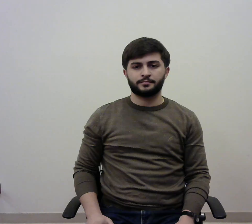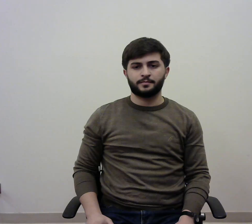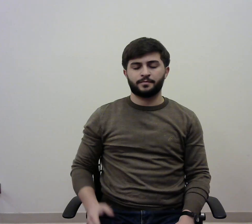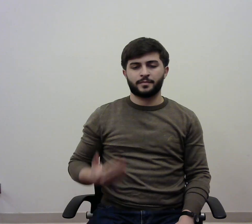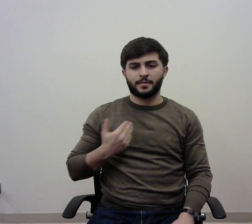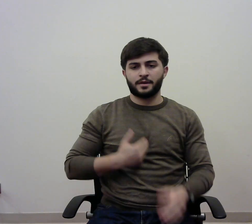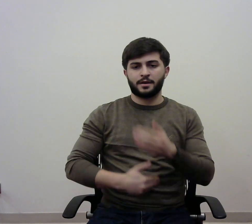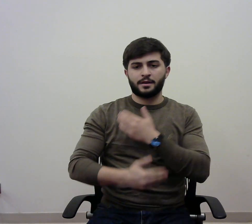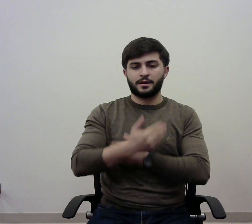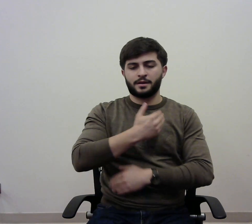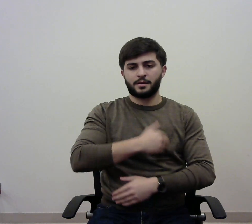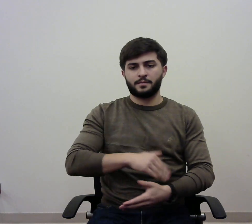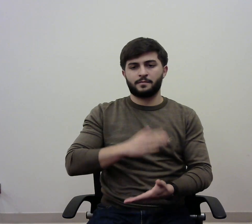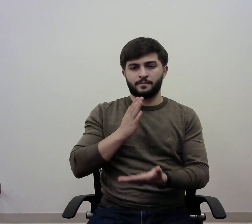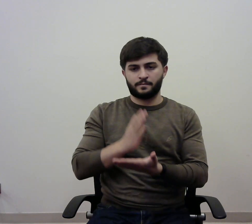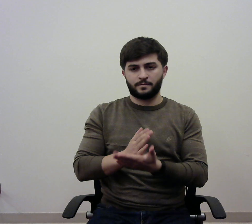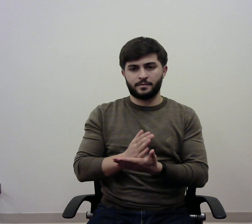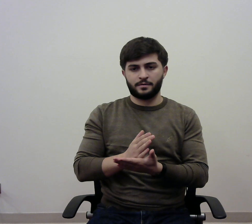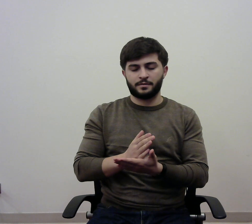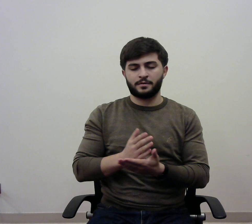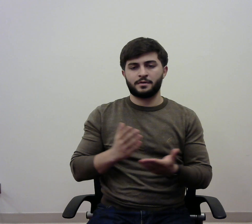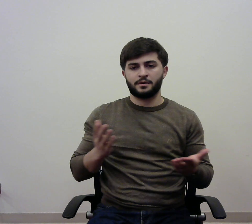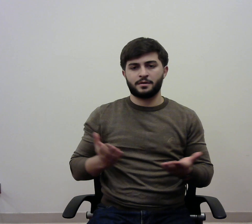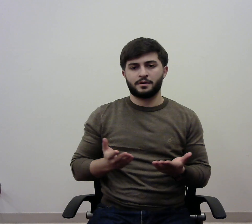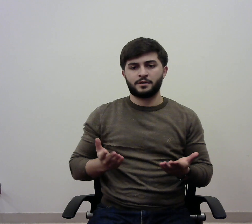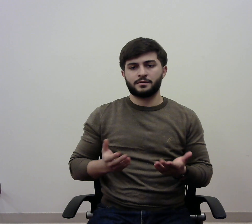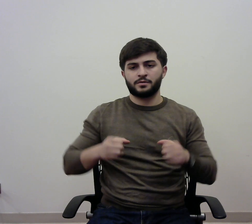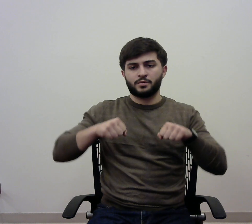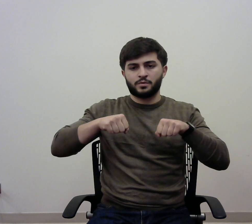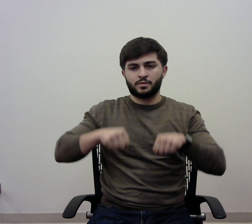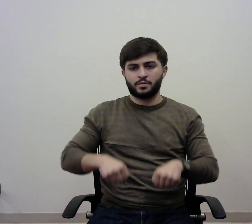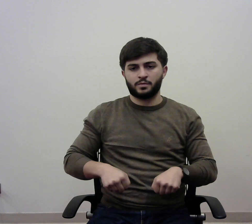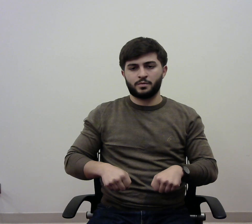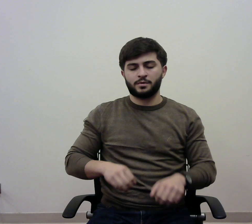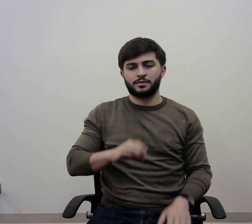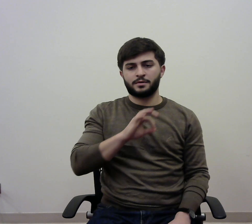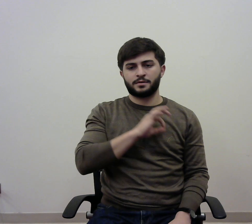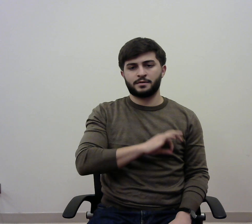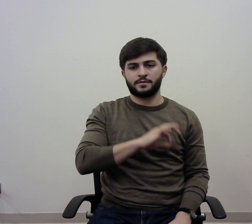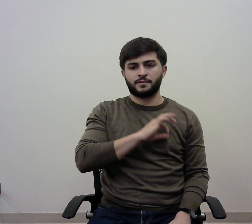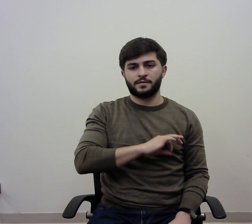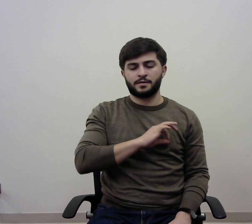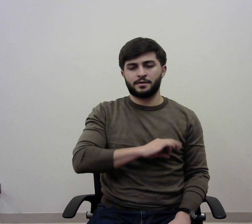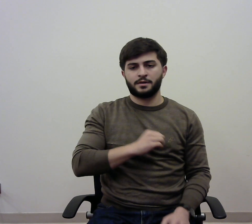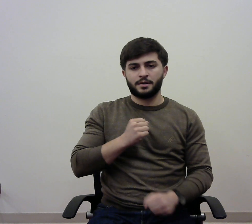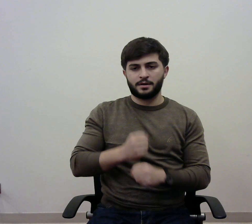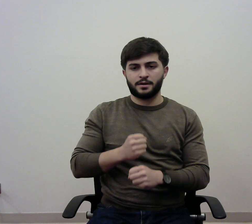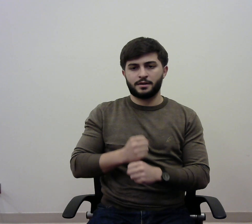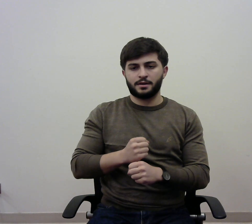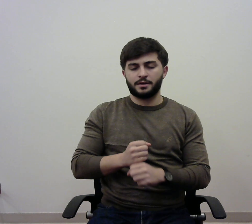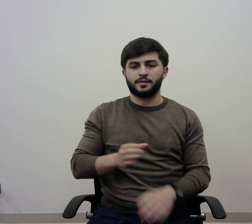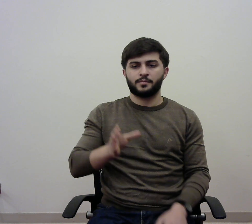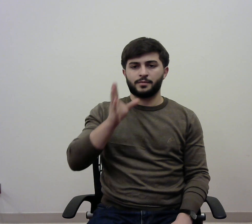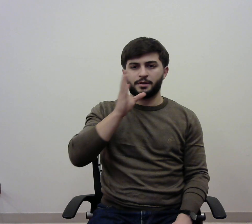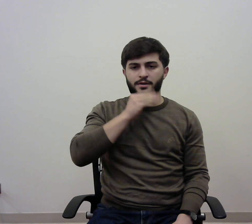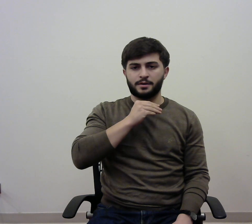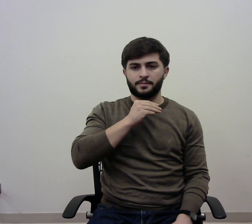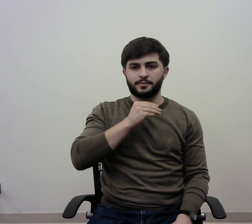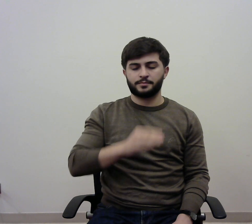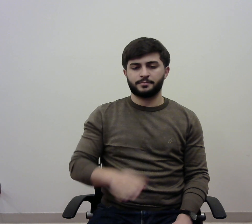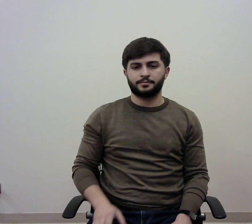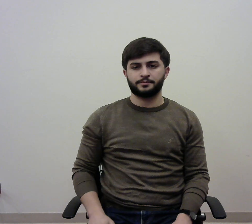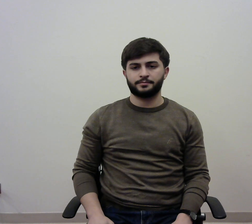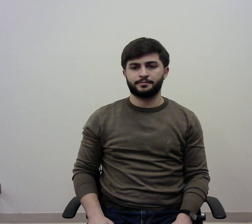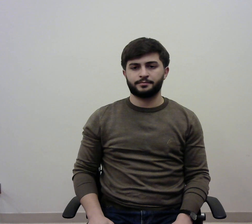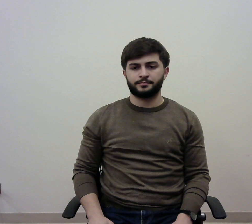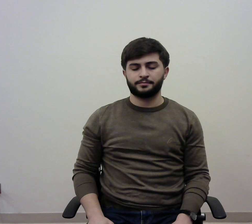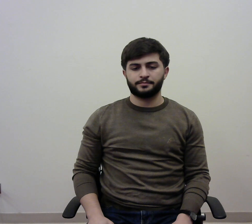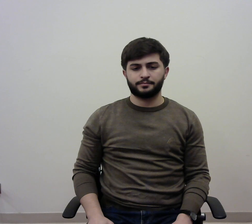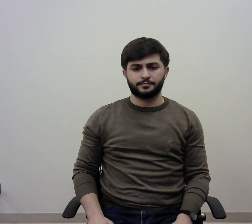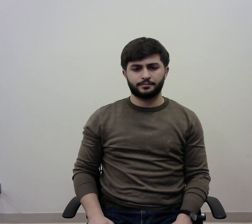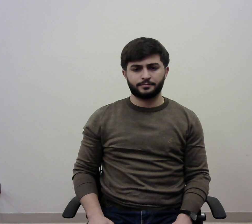Əlilliyim var, hansı hüquqlardan istifadə edə bilərəm?